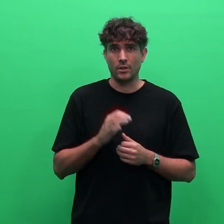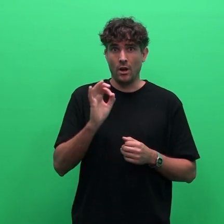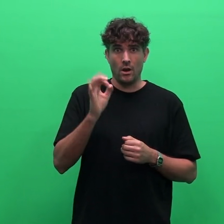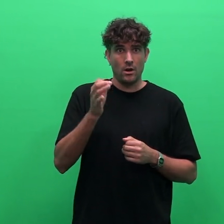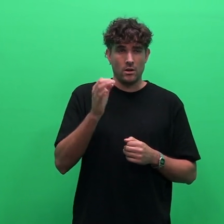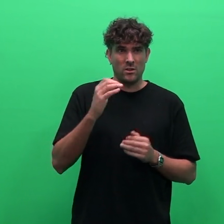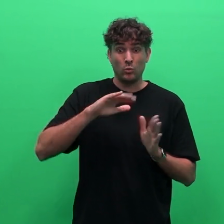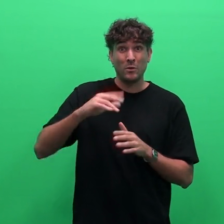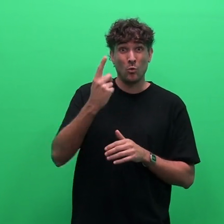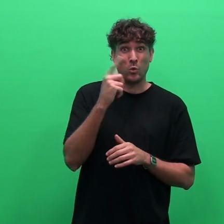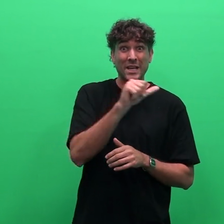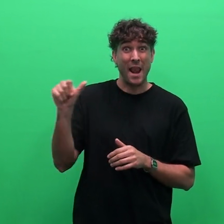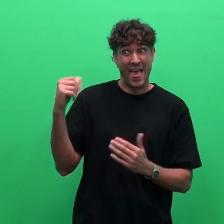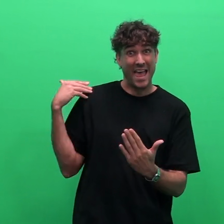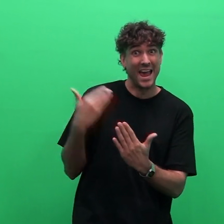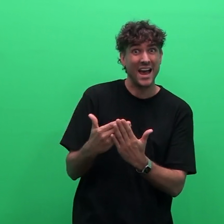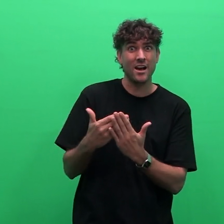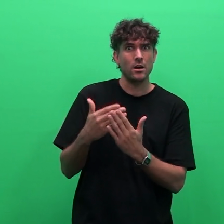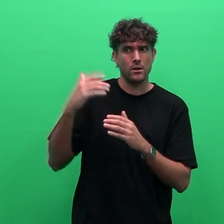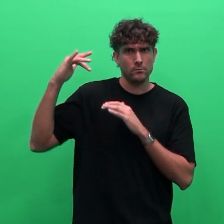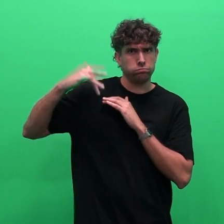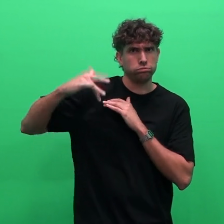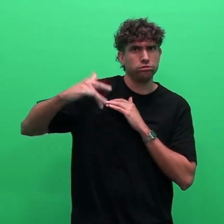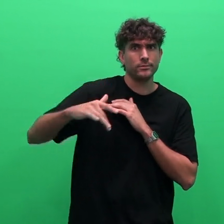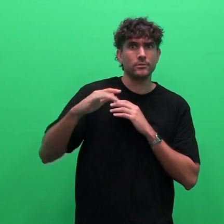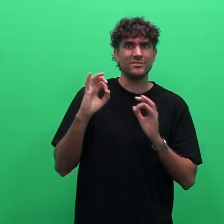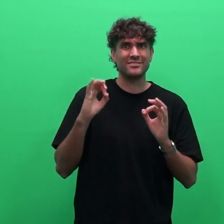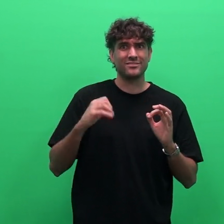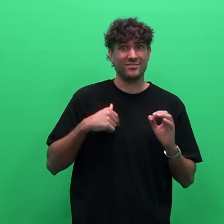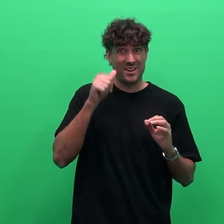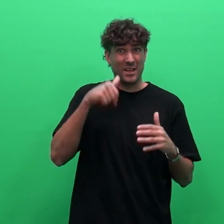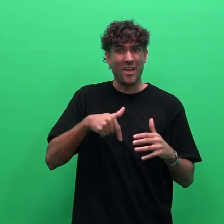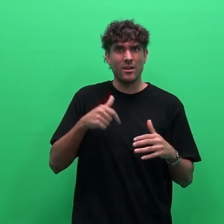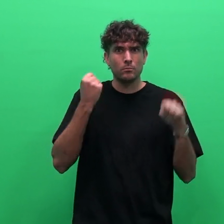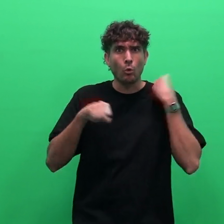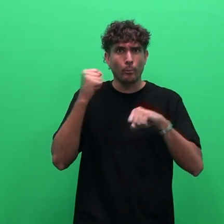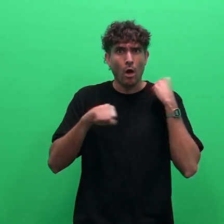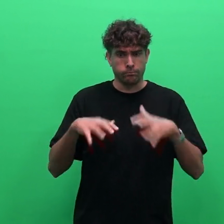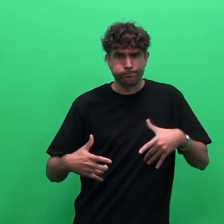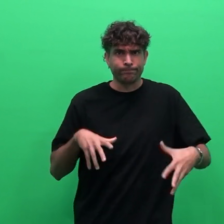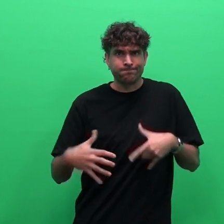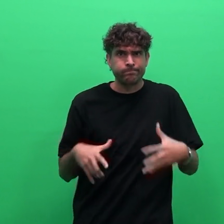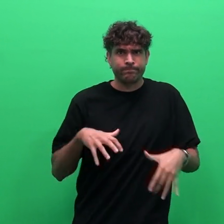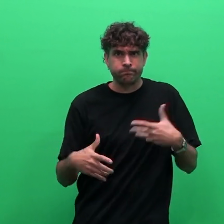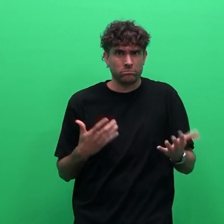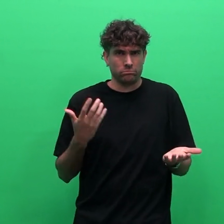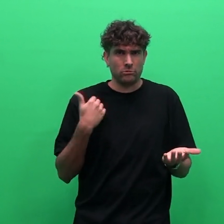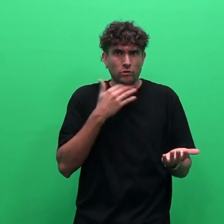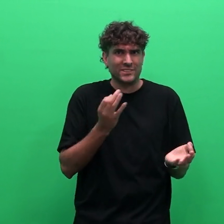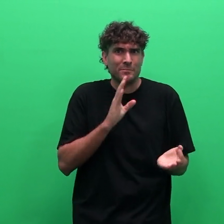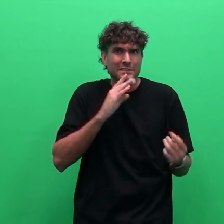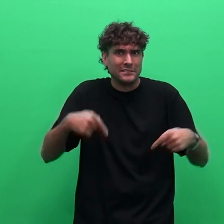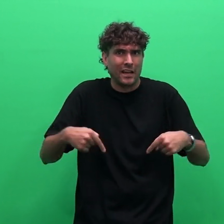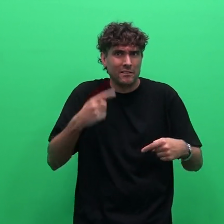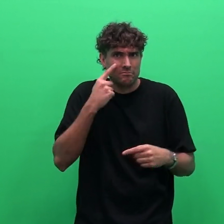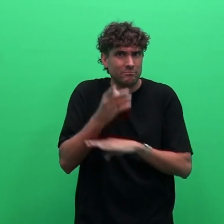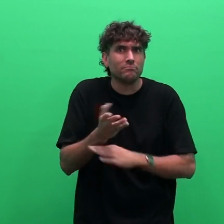Sí, des de fa una setmana, noto que el nadó es mou molt, no sé què passa i per això he vingut.